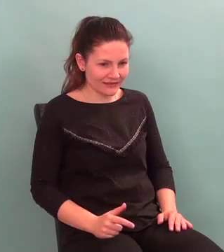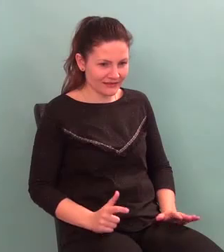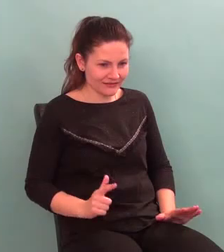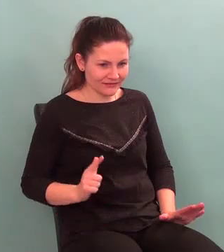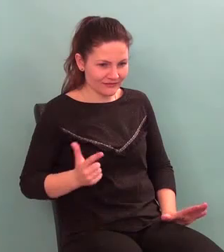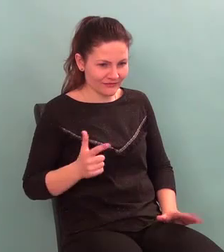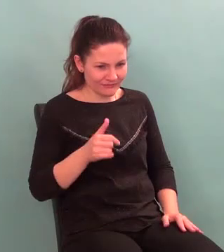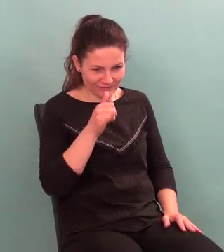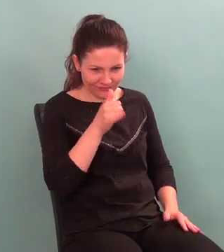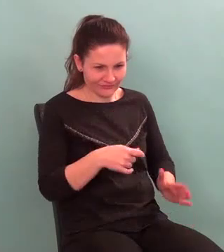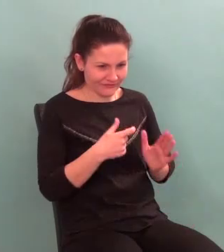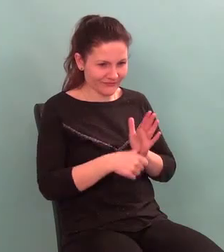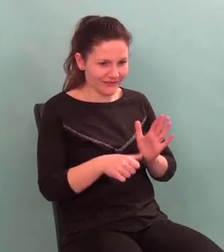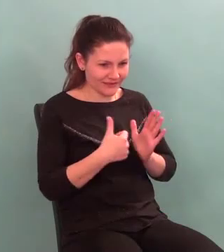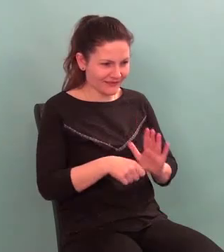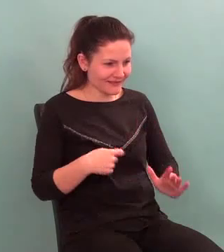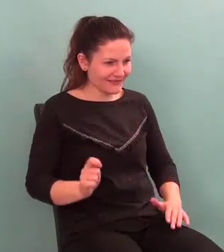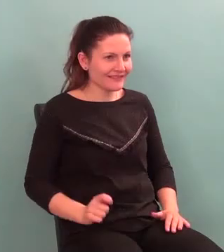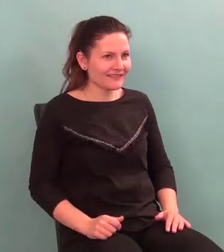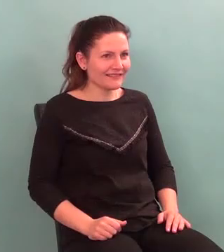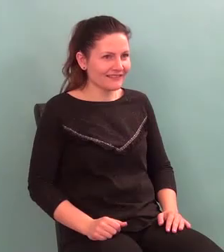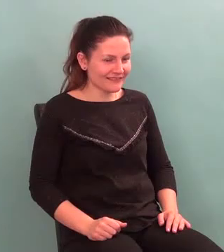Siódmego nie mogę, wyjeżdżam na wycieczkę.